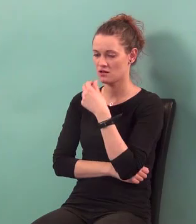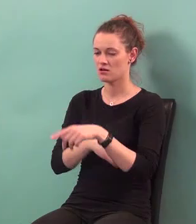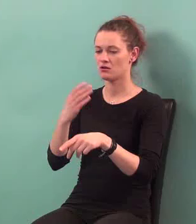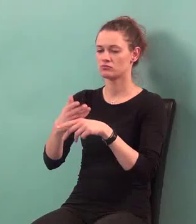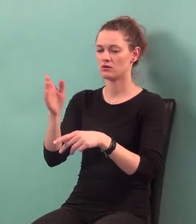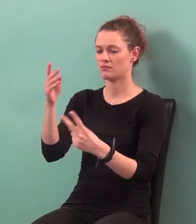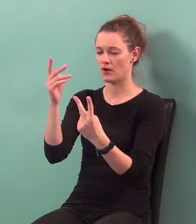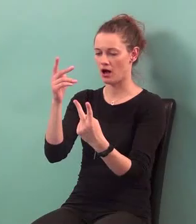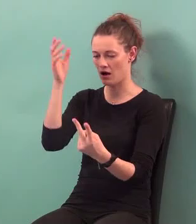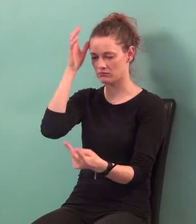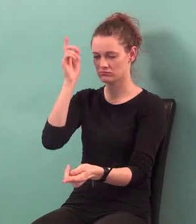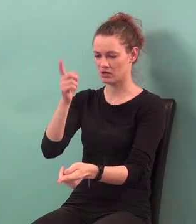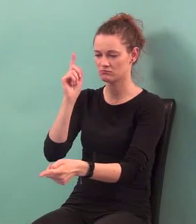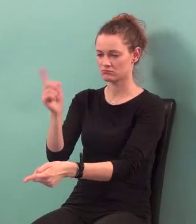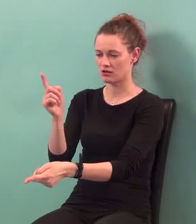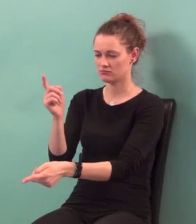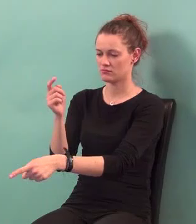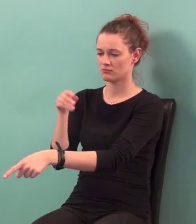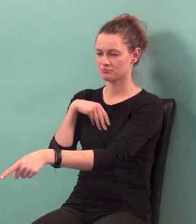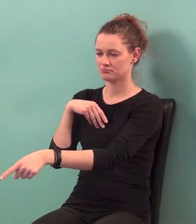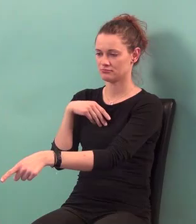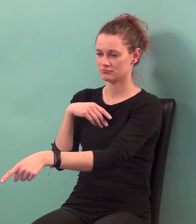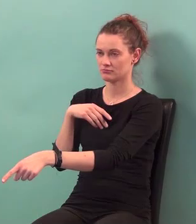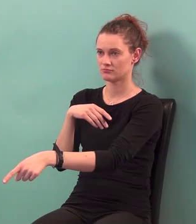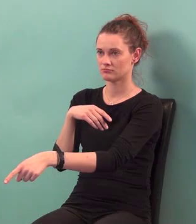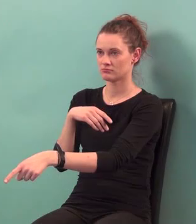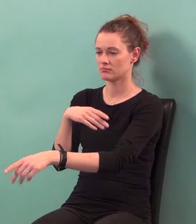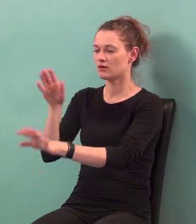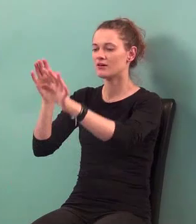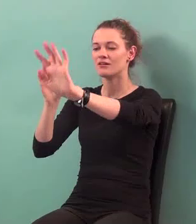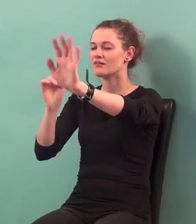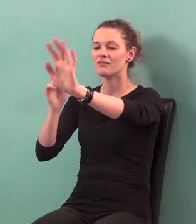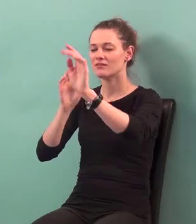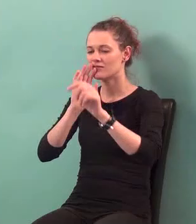Dlaczego w dwóch obrazkach jest zakaz, mimo to, że jest kask, a w trzecim można?